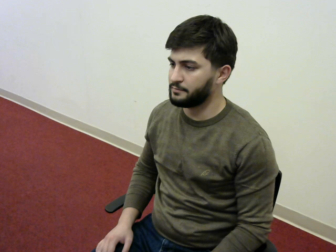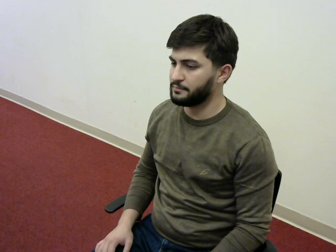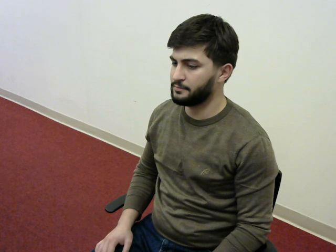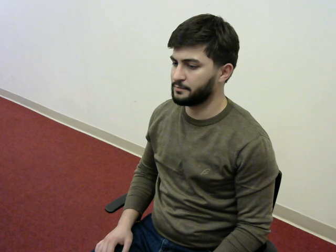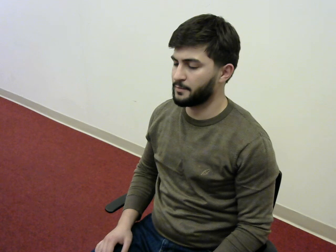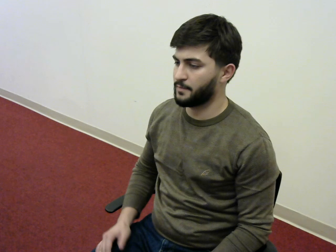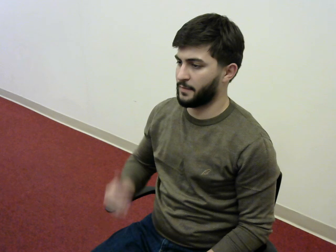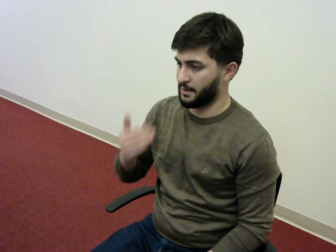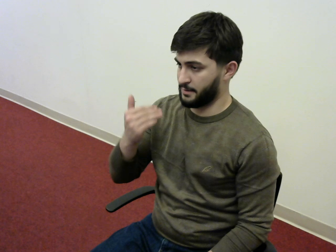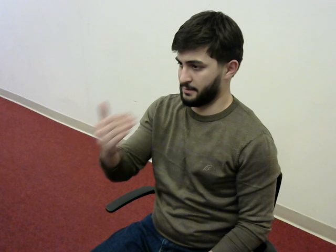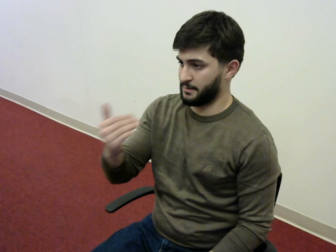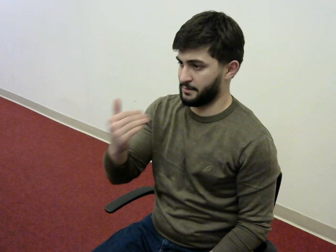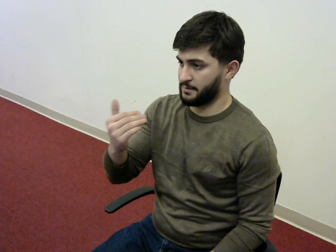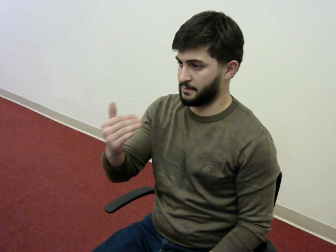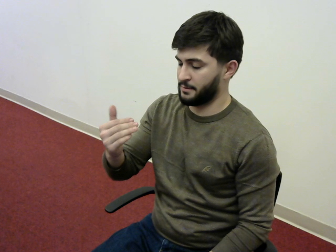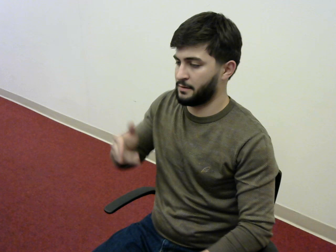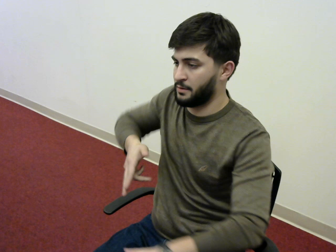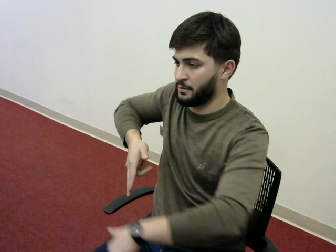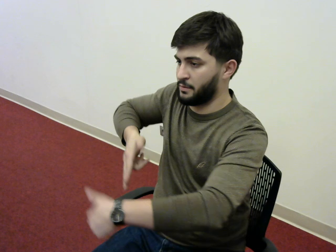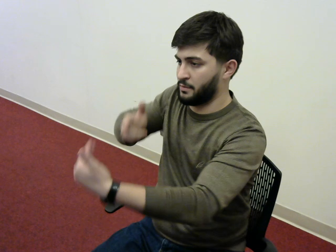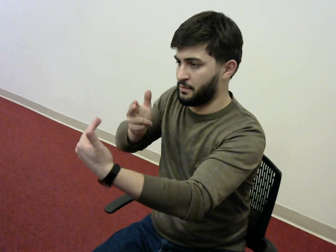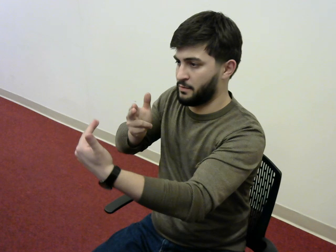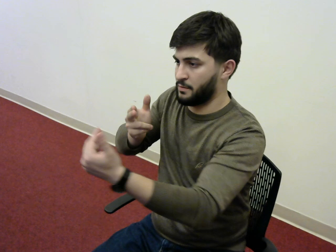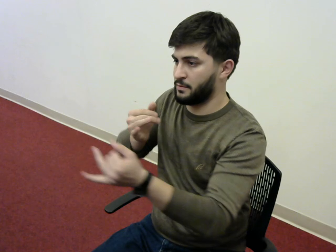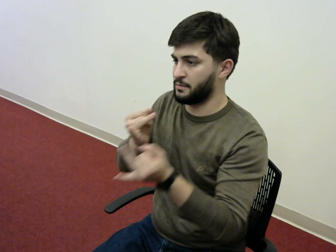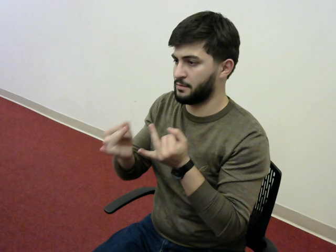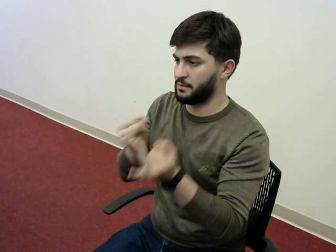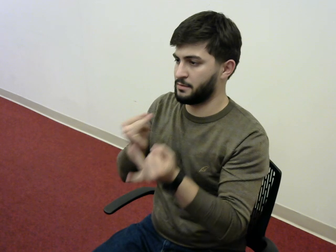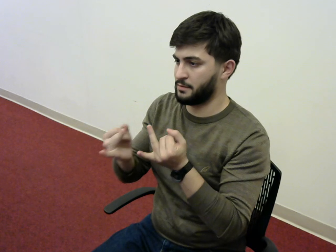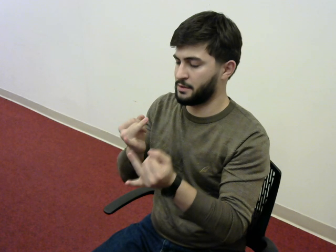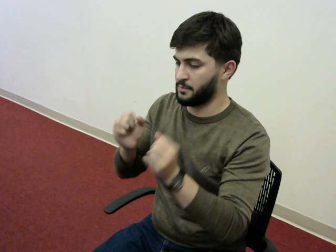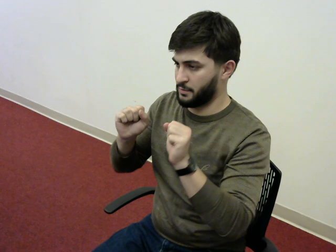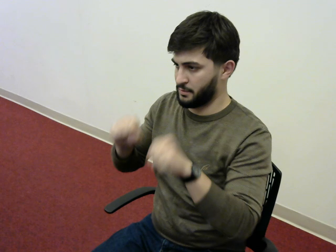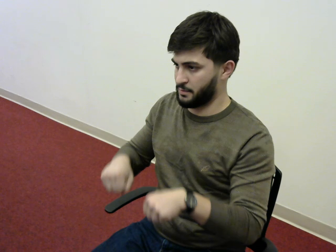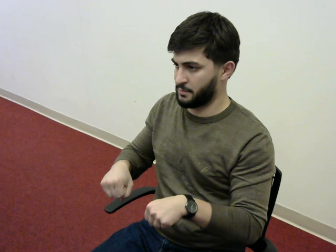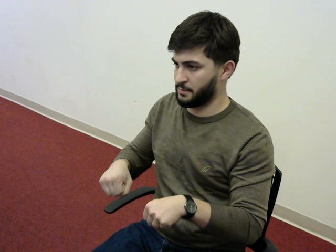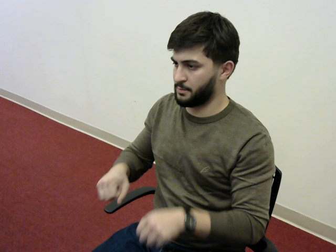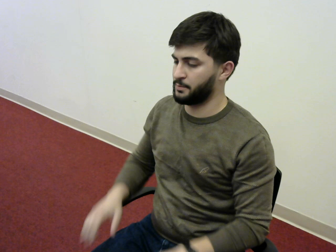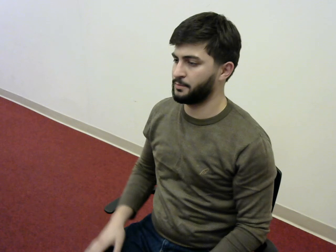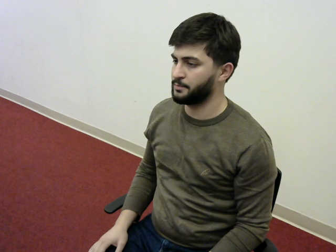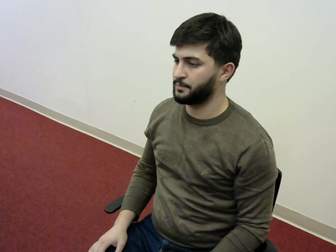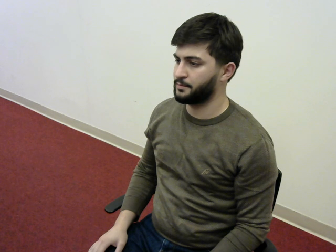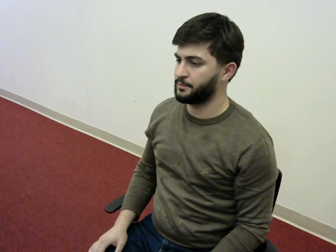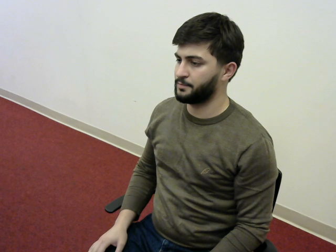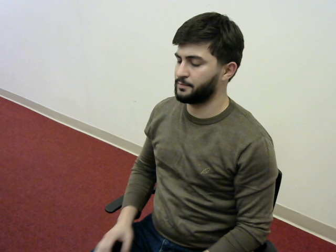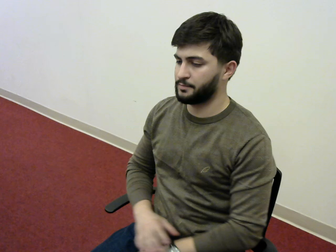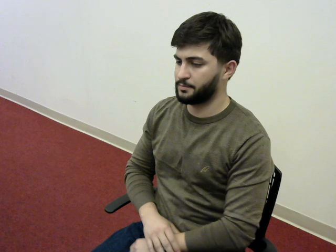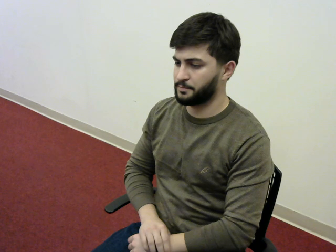Sizinlə görüntülü danışmaq olar?